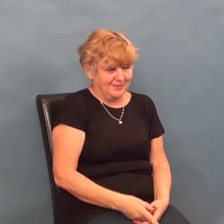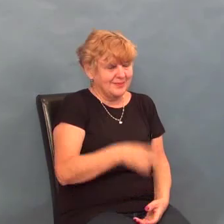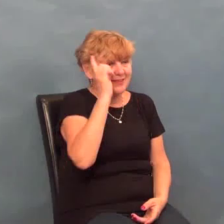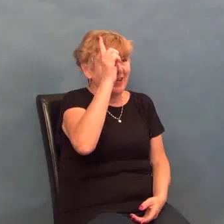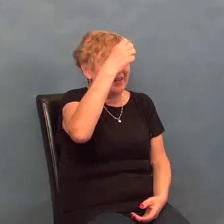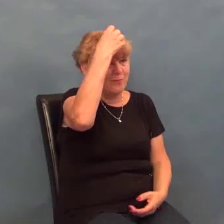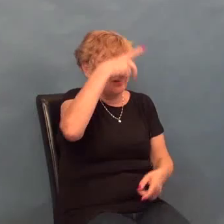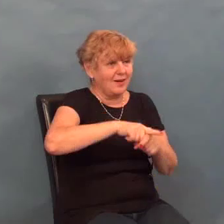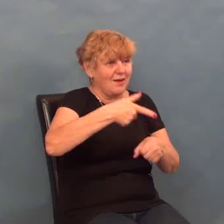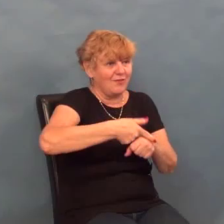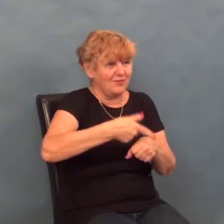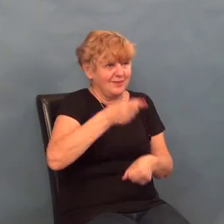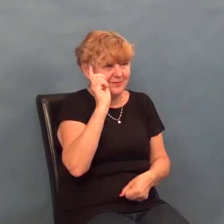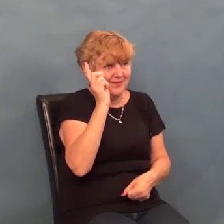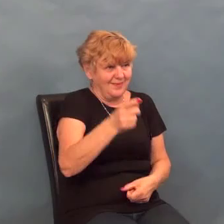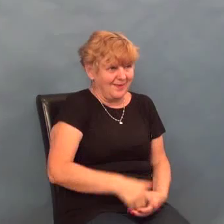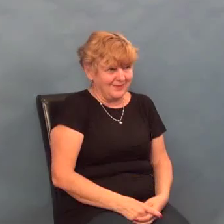Zakazuje koniom brania prysznica.